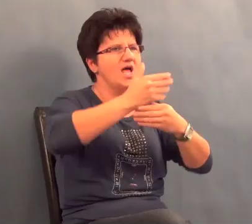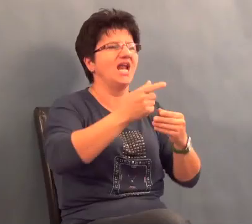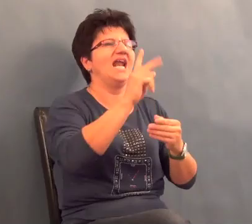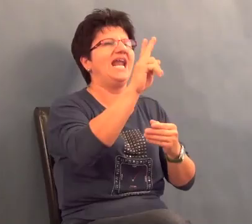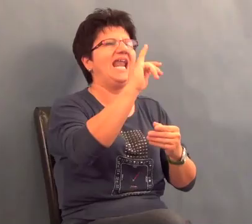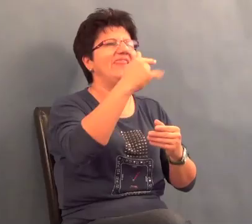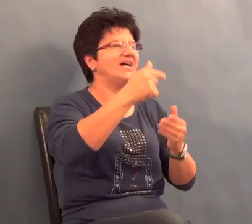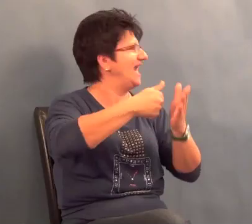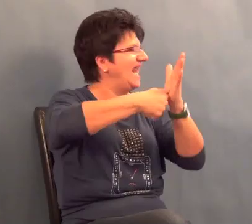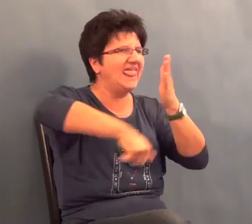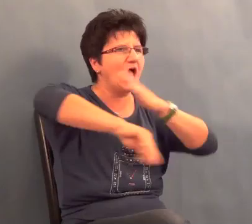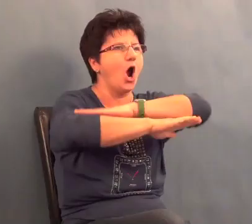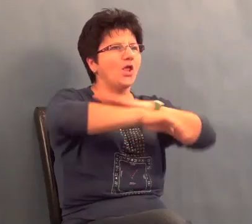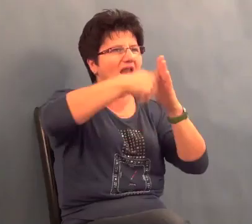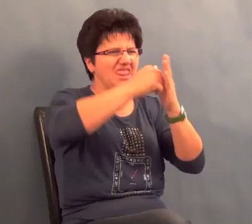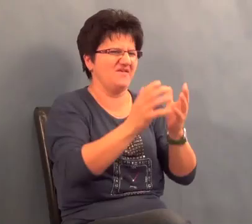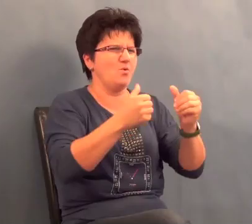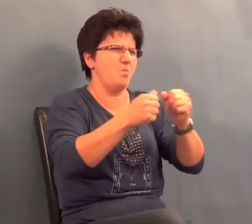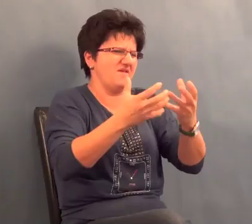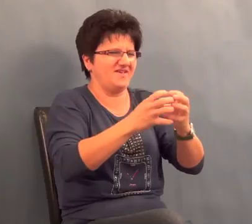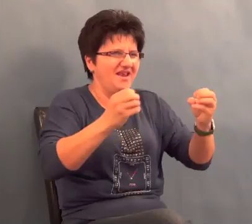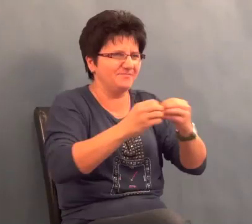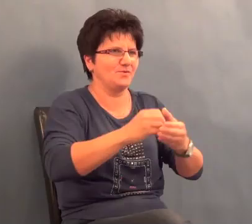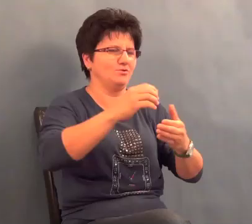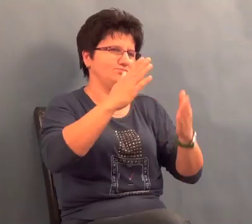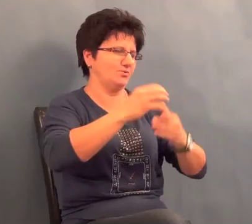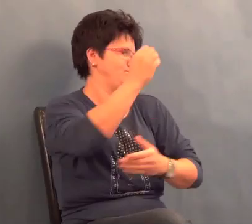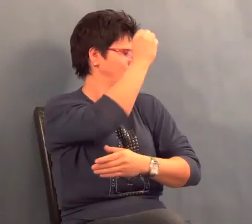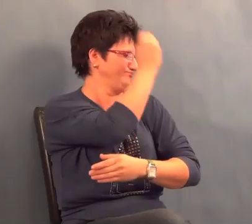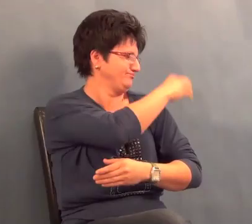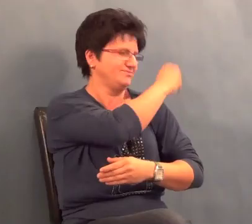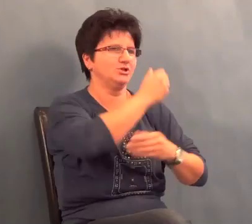A kit, ten kit do okna, taka guma, wrzuca do torby.